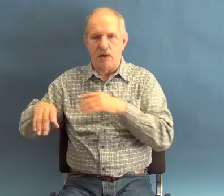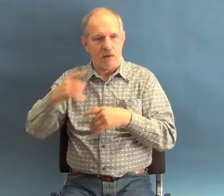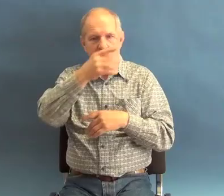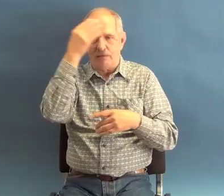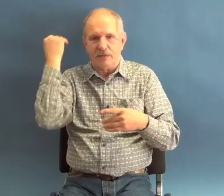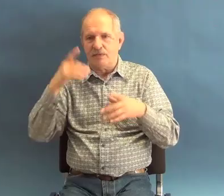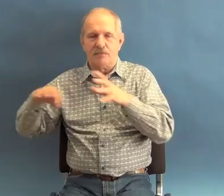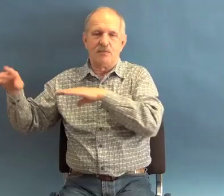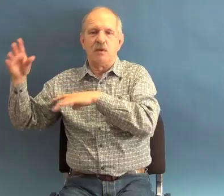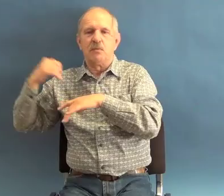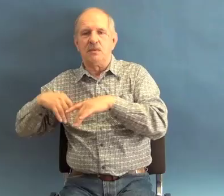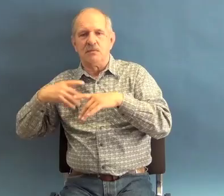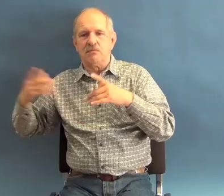Wszyscy idą na zewnątrz, czekają.